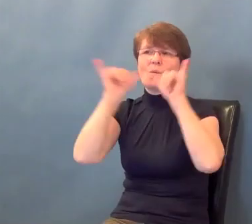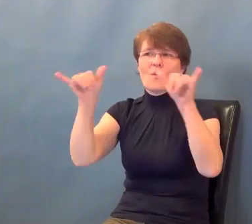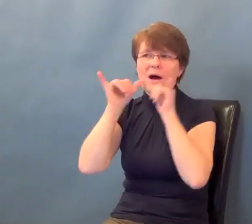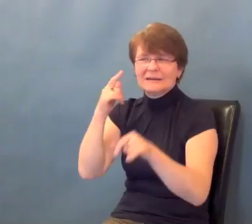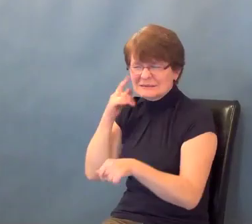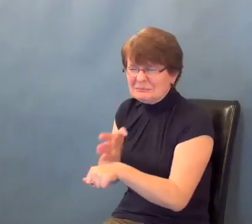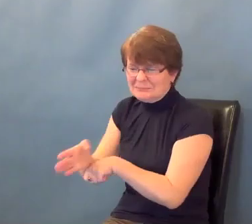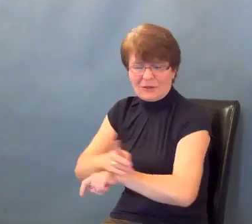Piłować nie wolno.